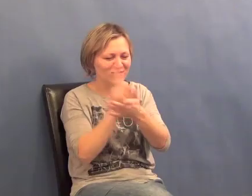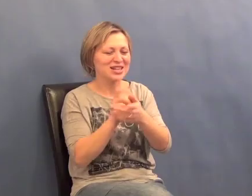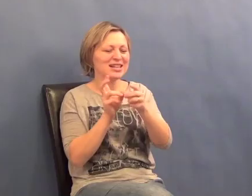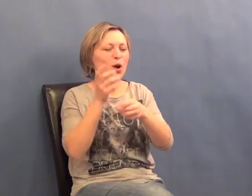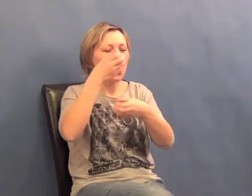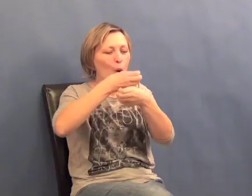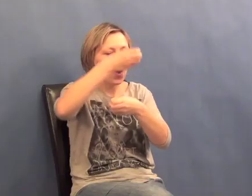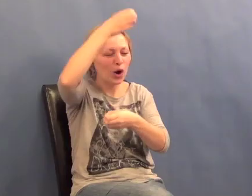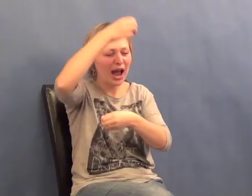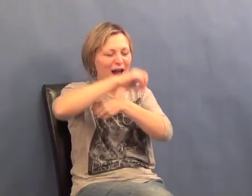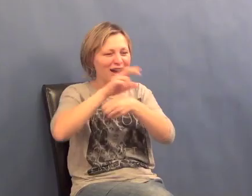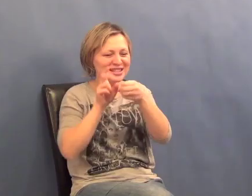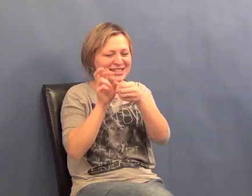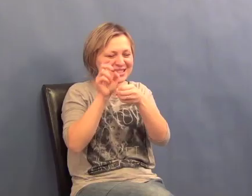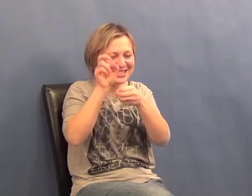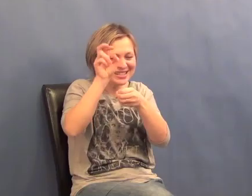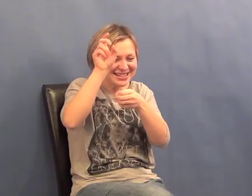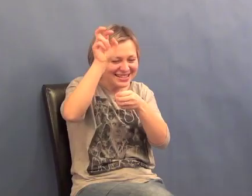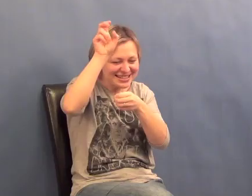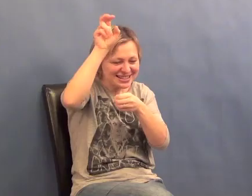Wchodzi przez rurę obok okna.